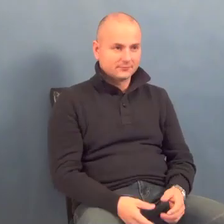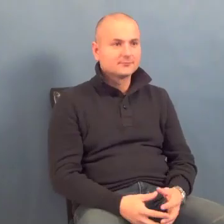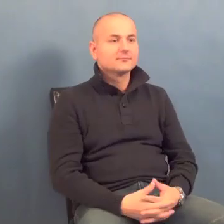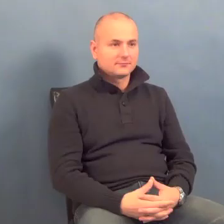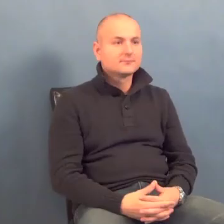Dobrze mówisz.